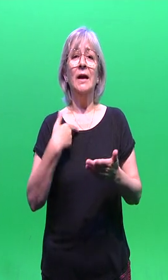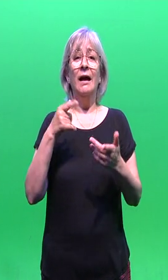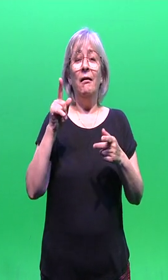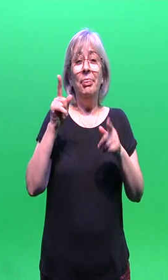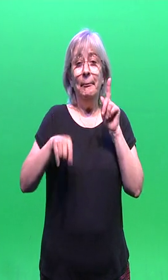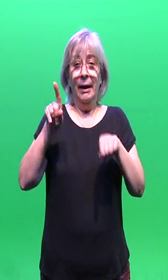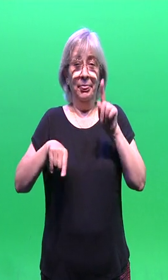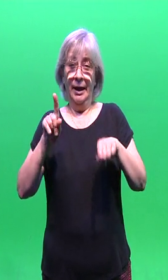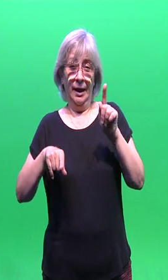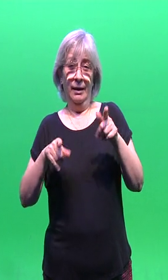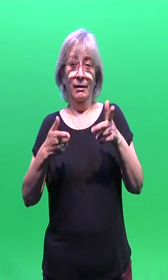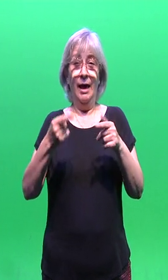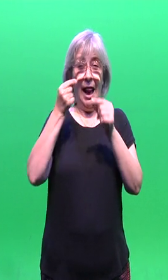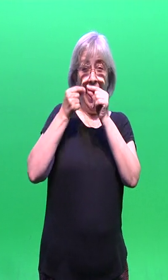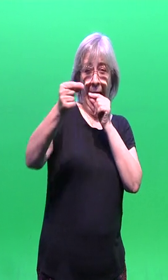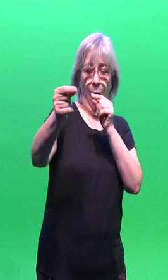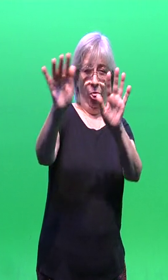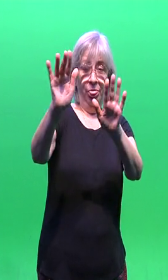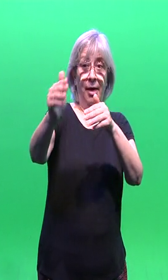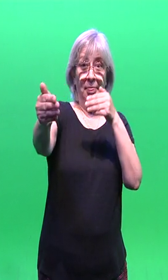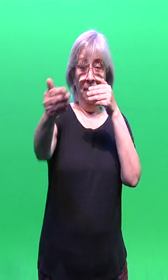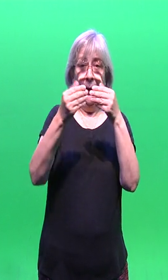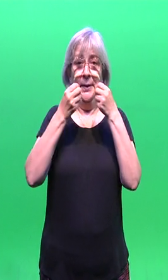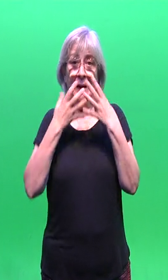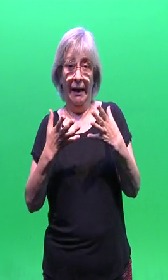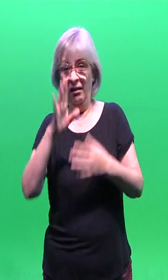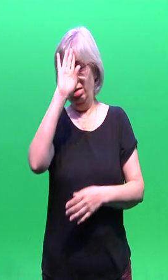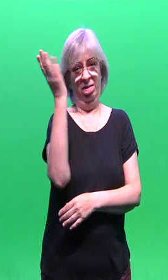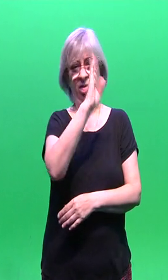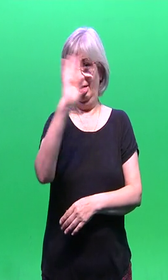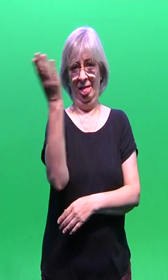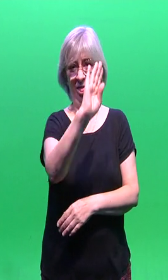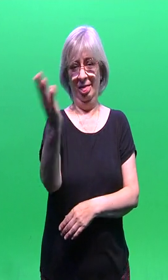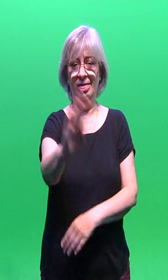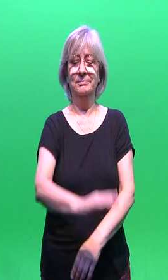Depèn, de lluny veig borrós i de prop hi veig bé, però depèn del dia.